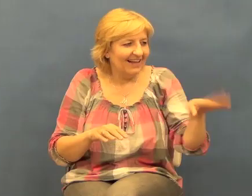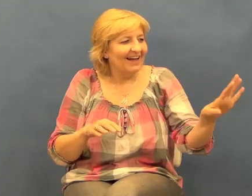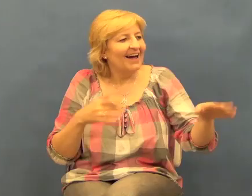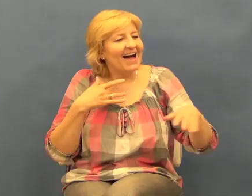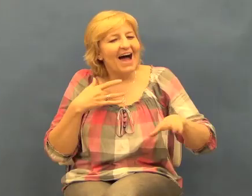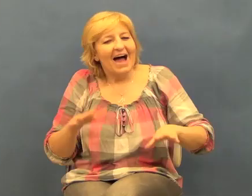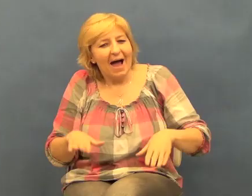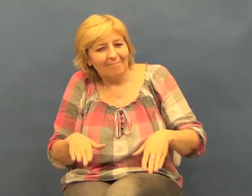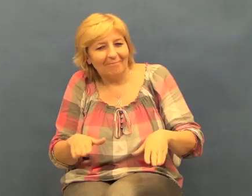Ja migam Charlie Chaplin.